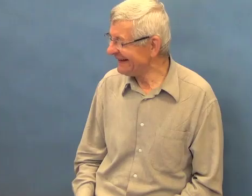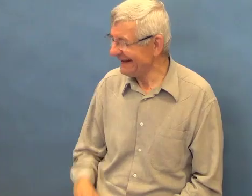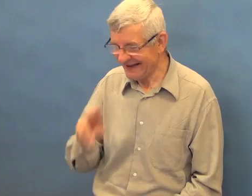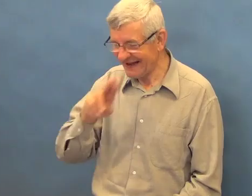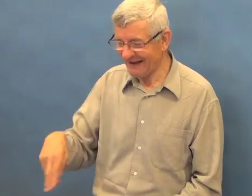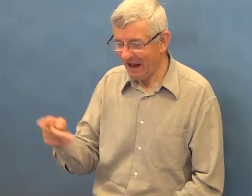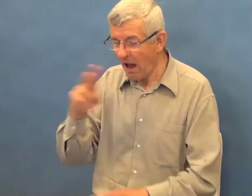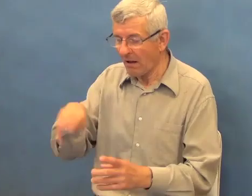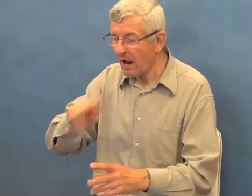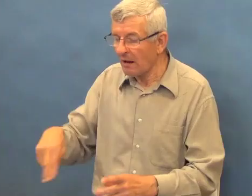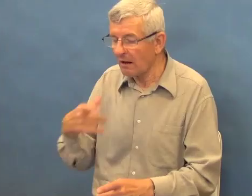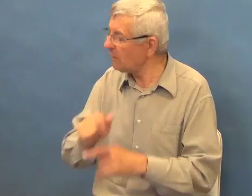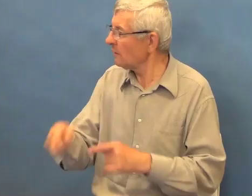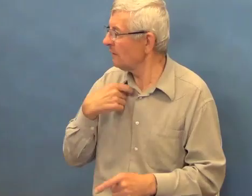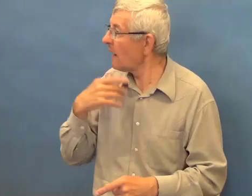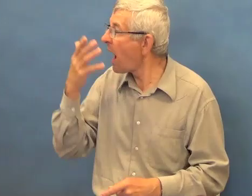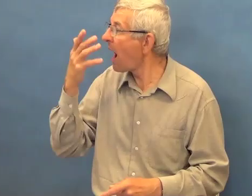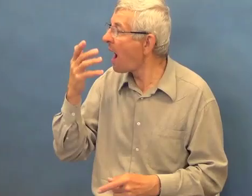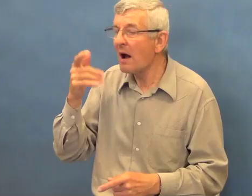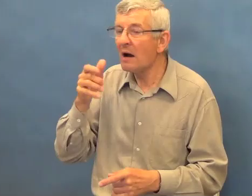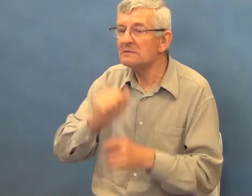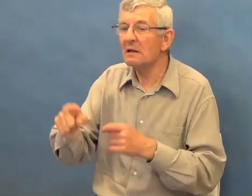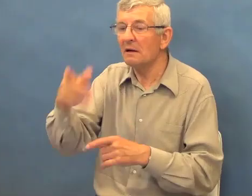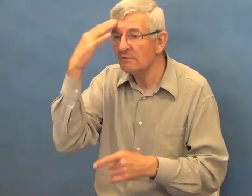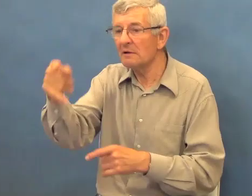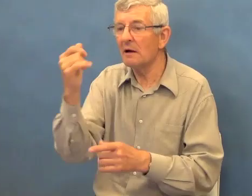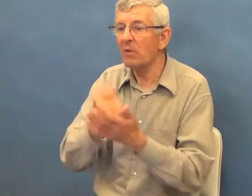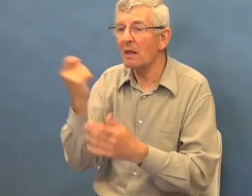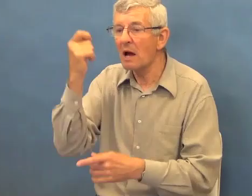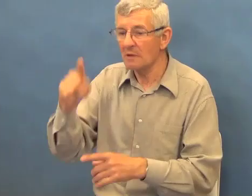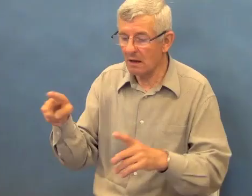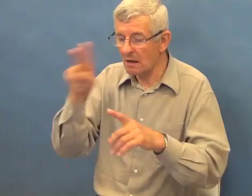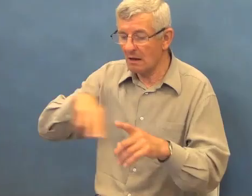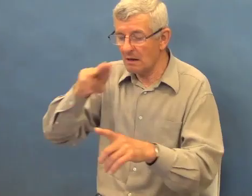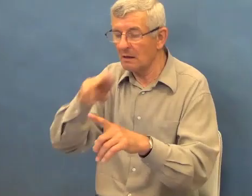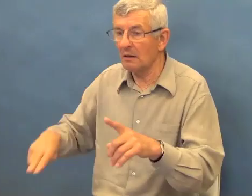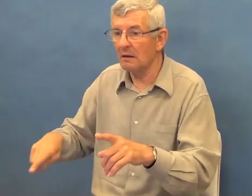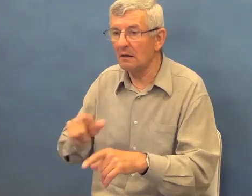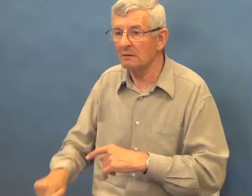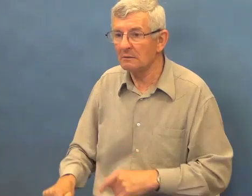Koło jest skreślone, nie wiem, co to jest, ty masz prawo jazdy, więc co to jest to skreślone koło?